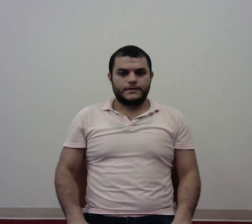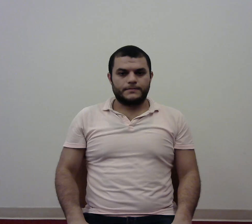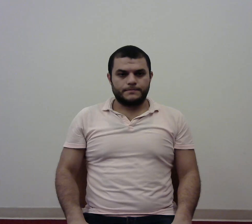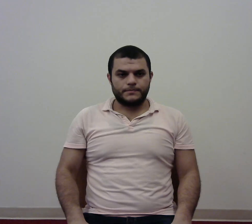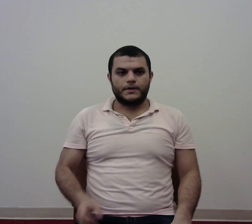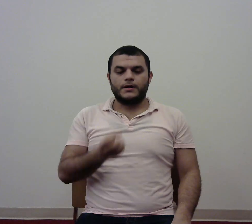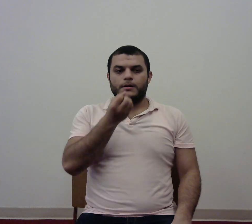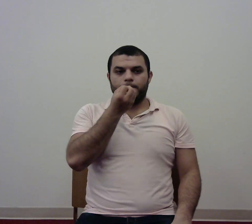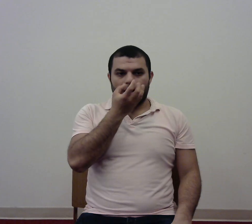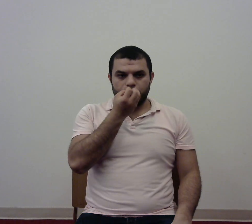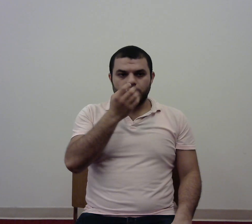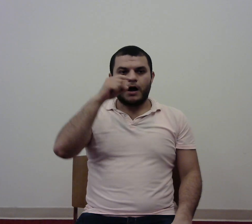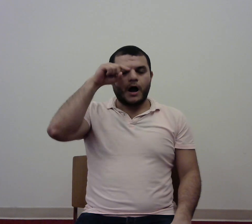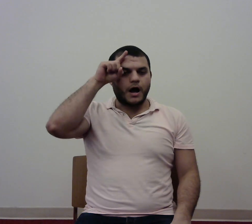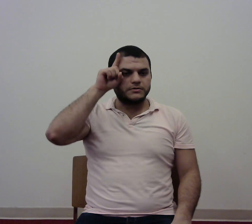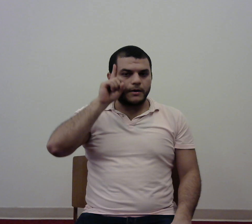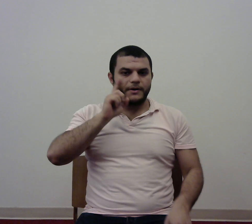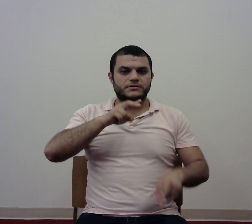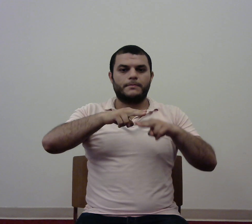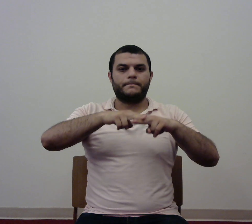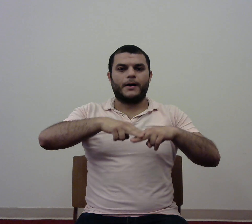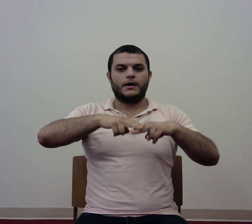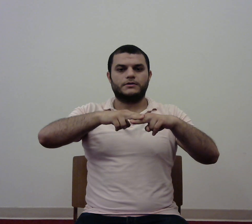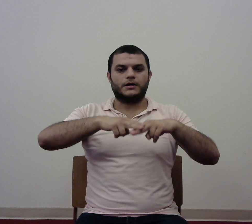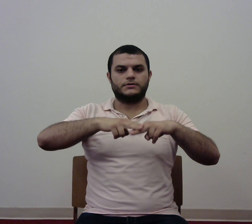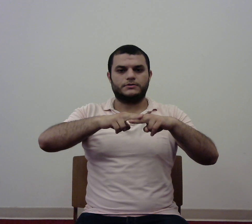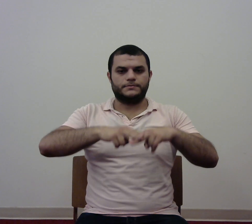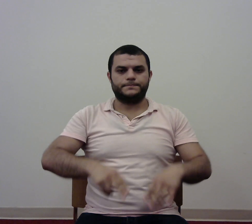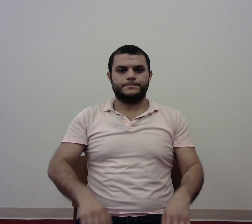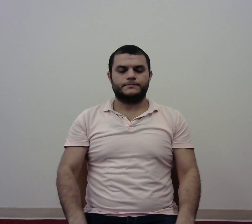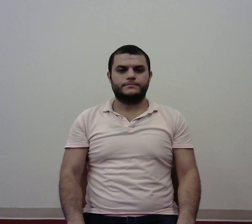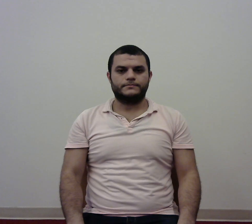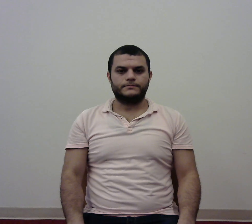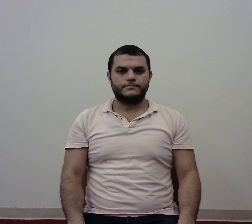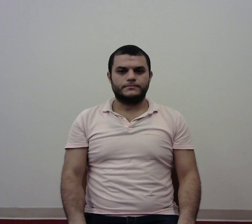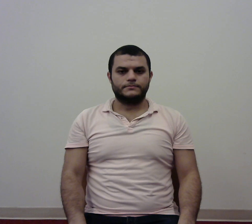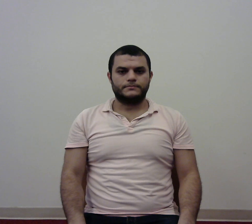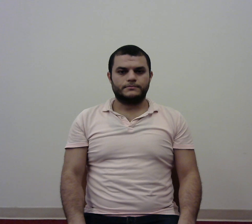Bakı Azərbaycanın paytaxtıdır